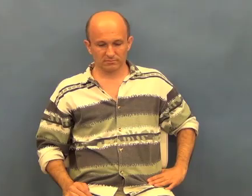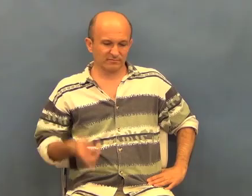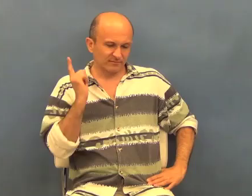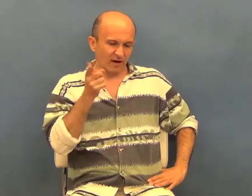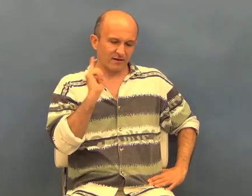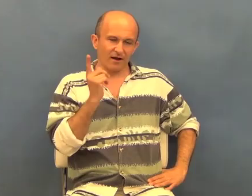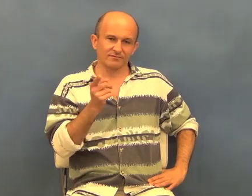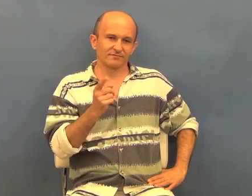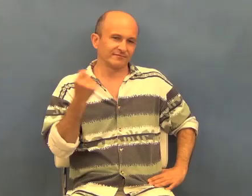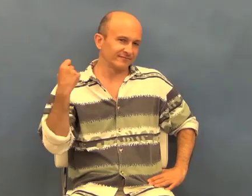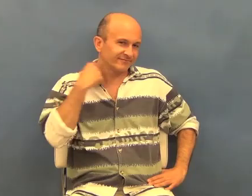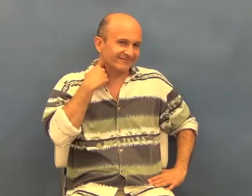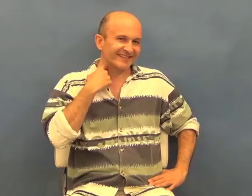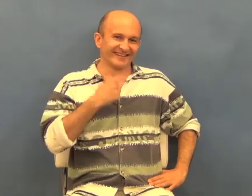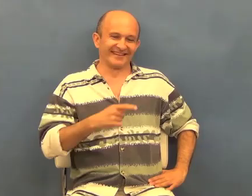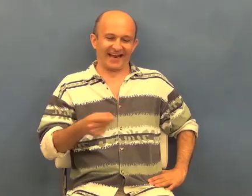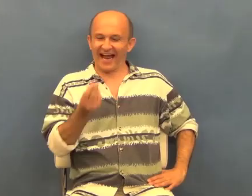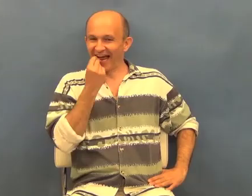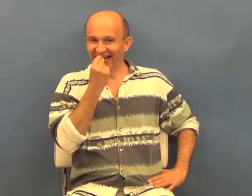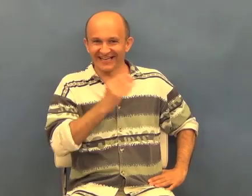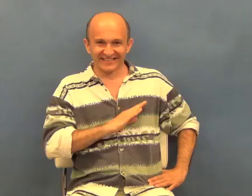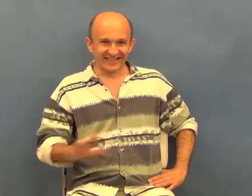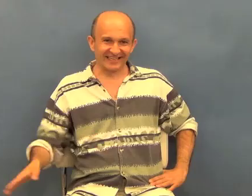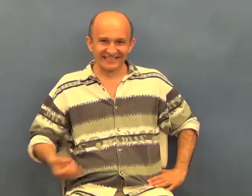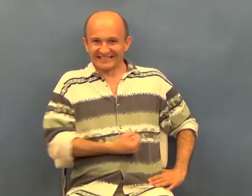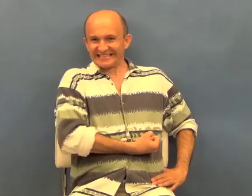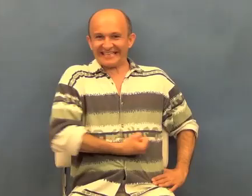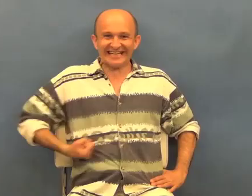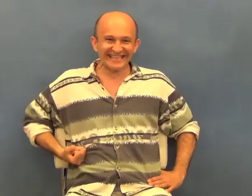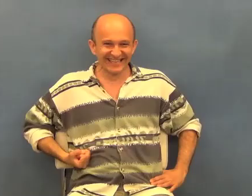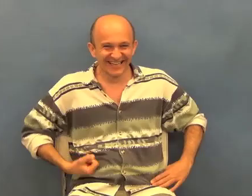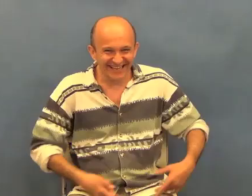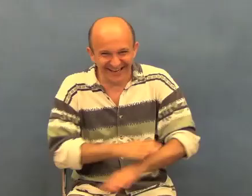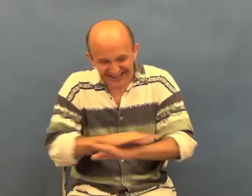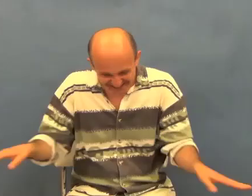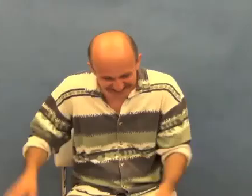Zakaz alkoholu i jeść też nie wolno, choćbyś umierał z głodu, nie wolno.